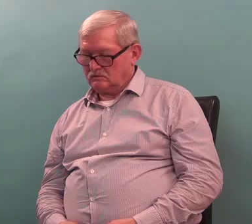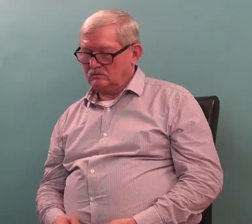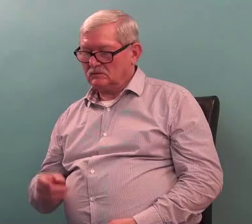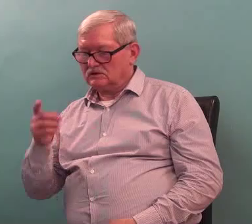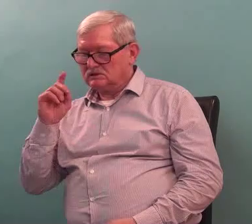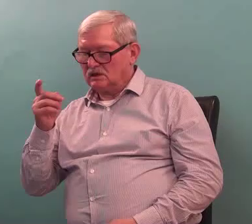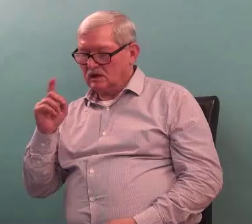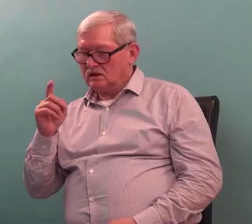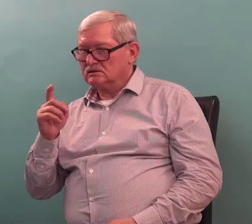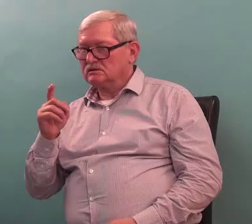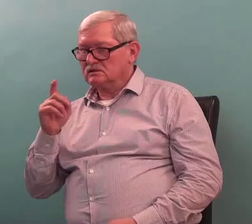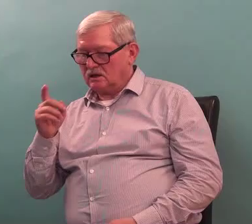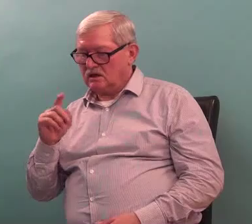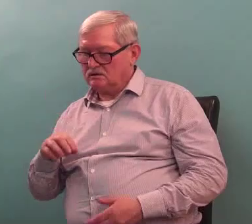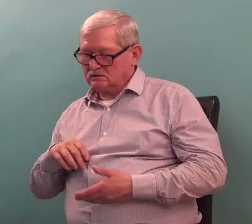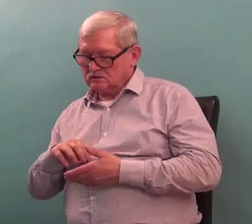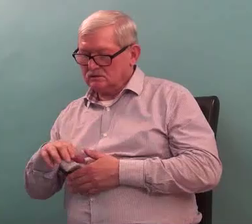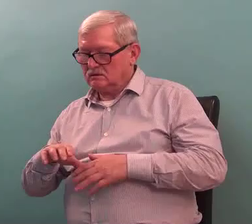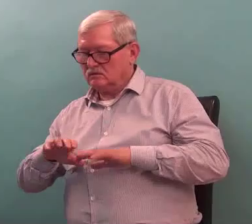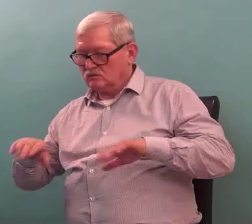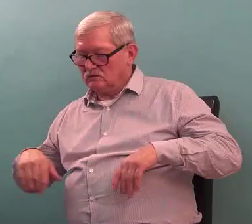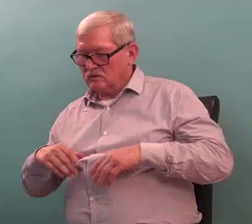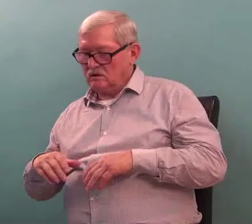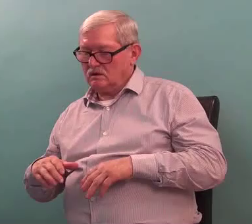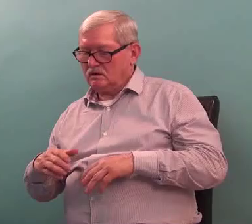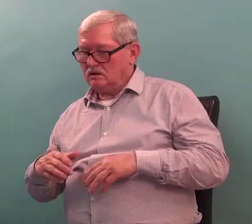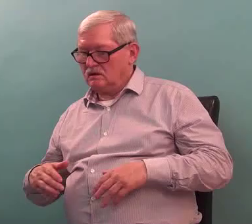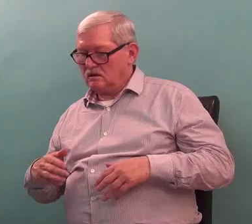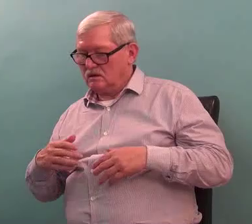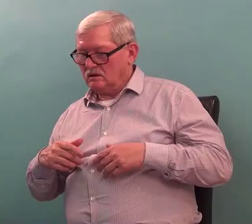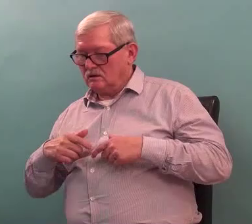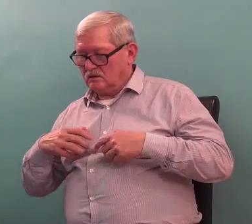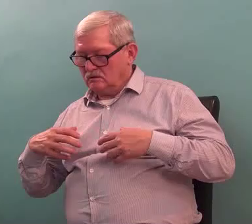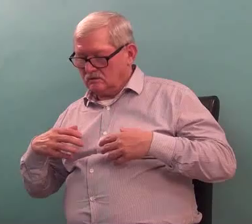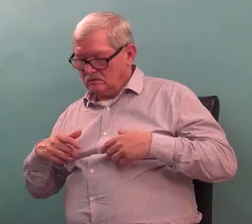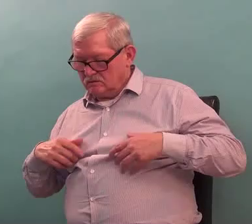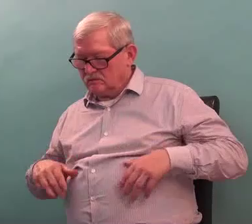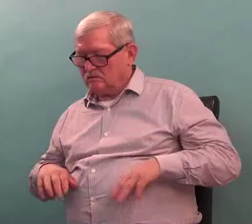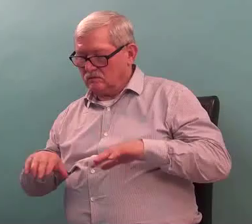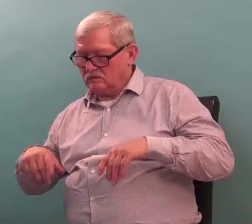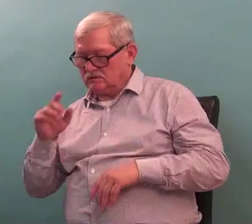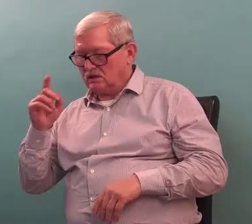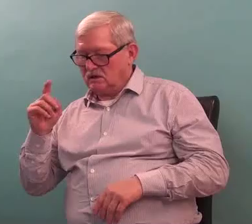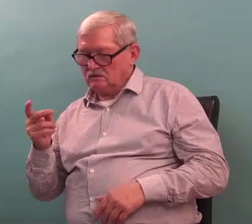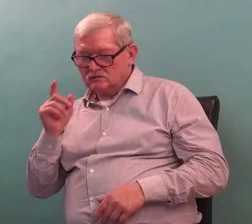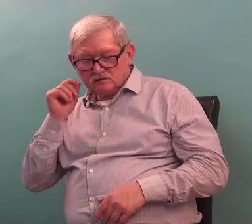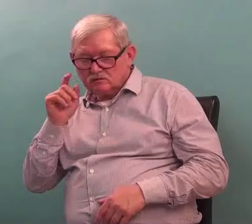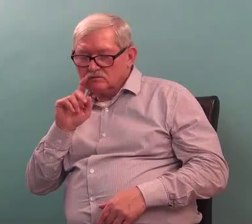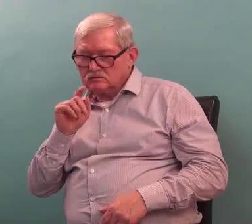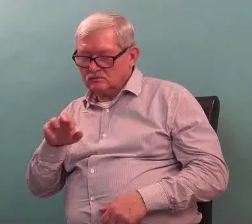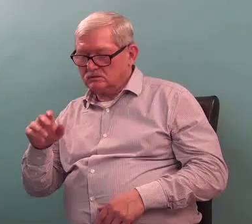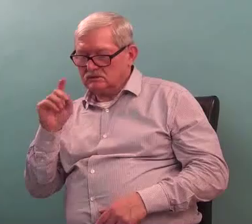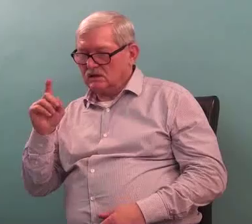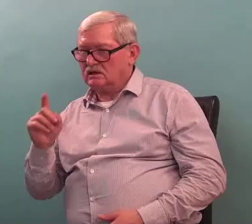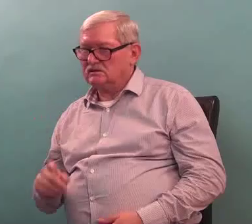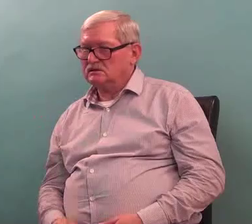Zakaz dotyczy kobiet oraz mężczyzn, którzy chcą iść popływać w stroju kąpielowym.